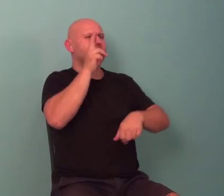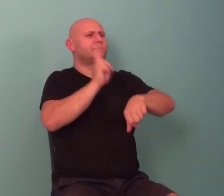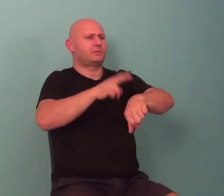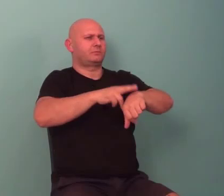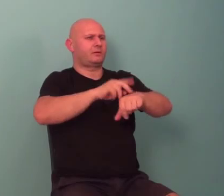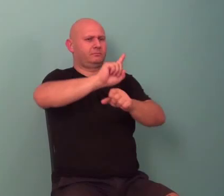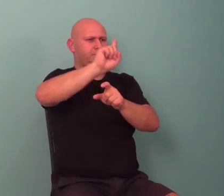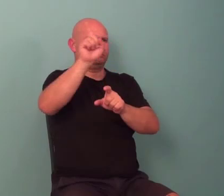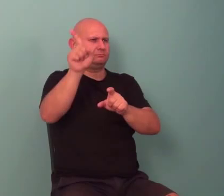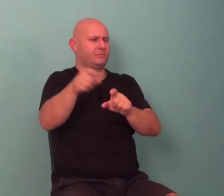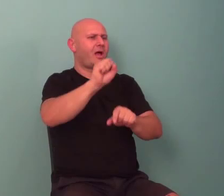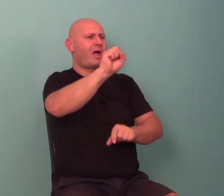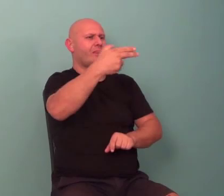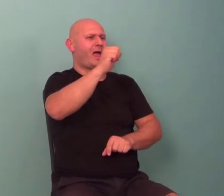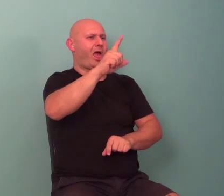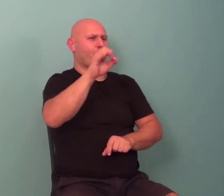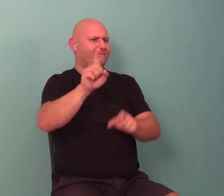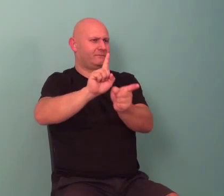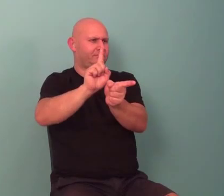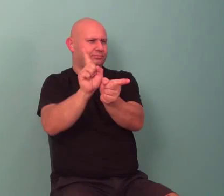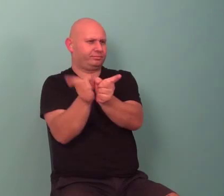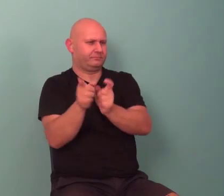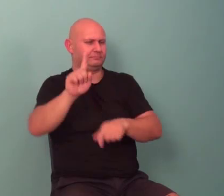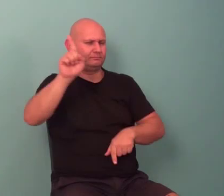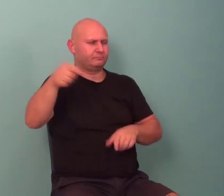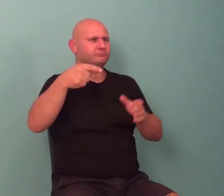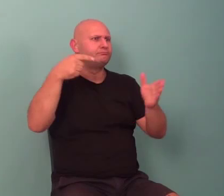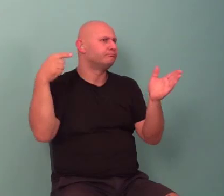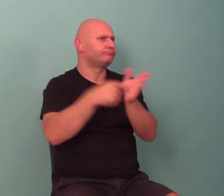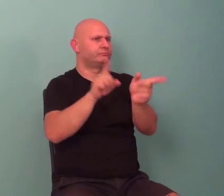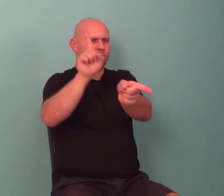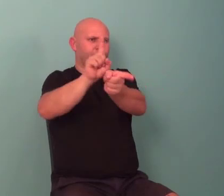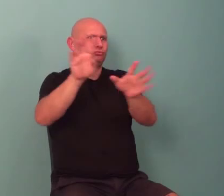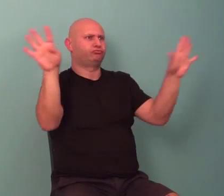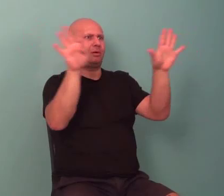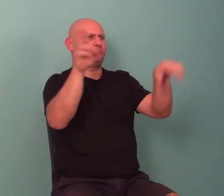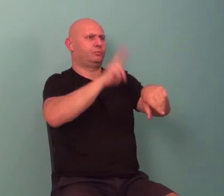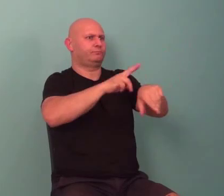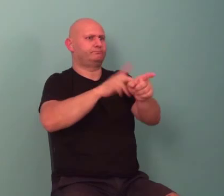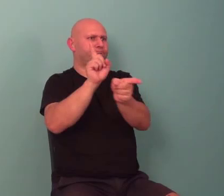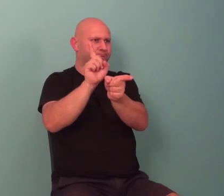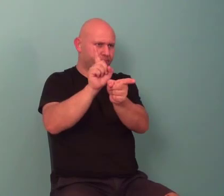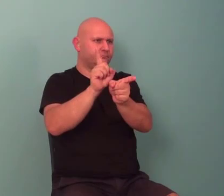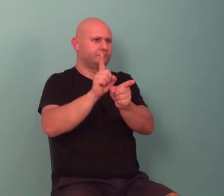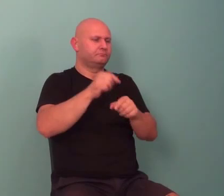Zegar ze wskazówkami, analogowy ze wskazówkami pokazuje akurat godzinę dziewiątą.